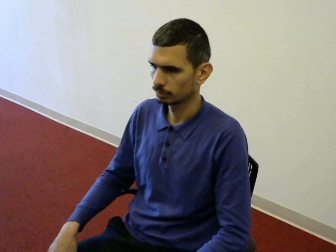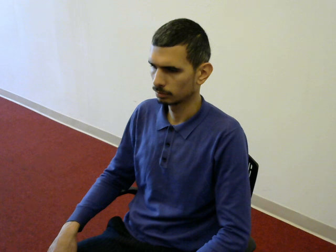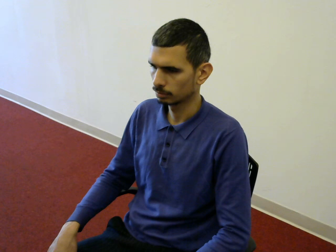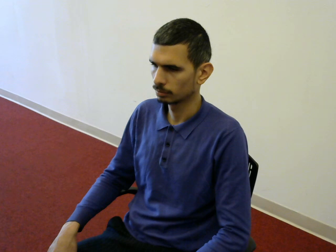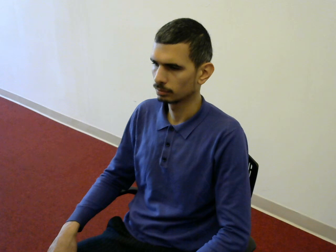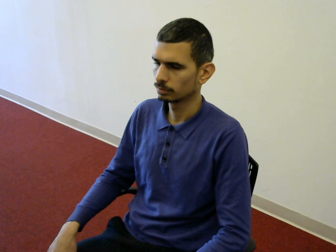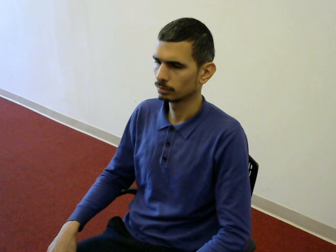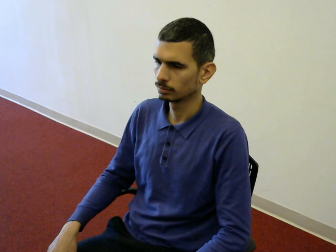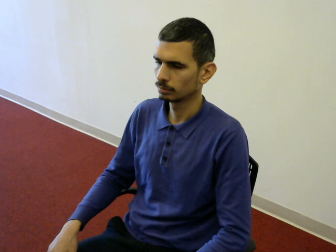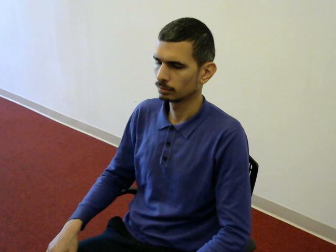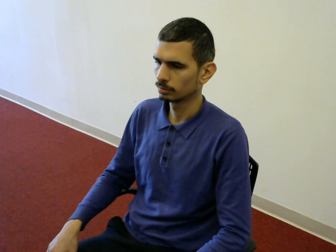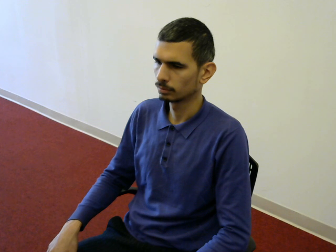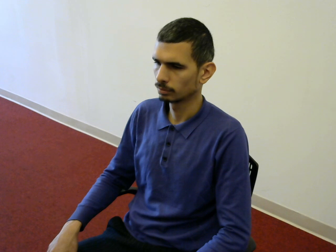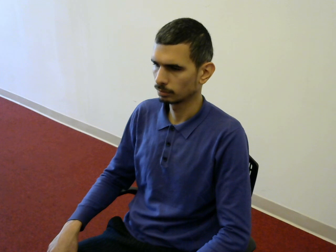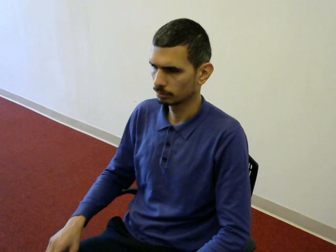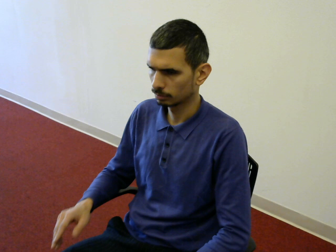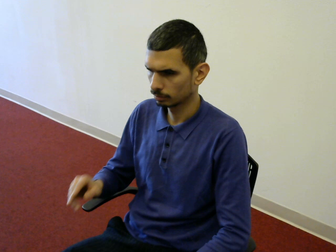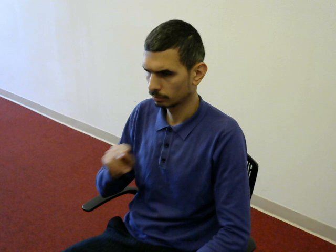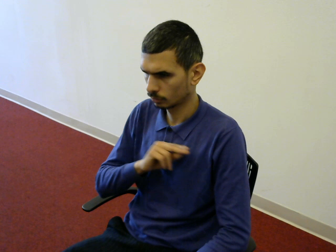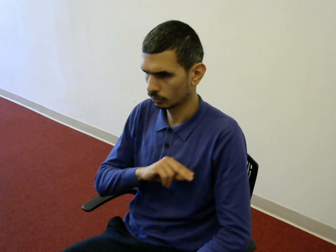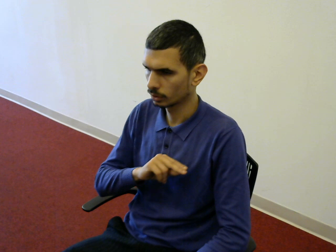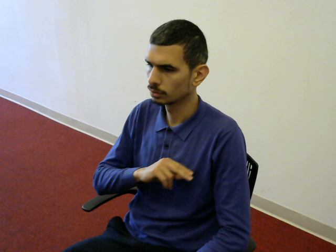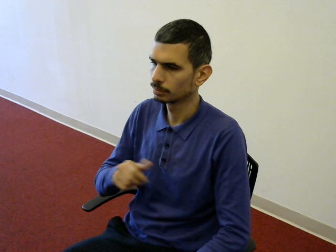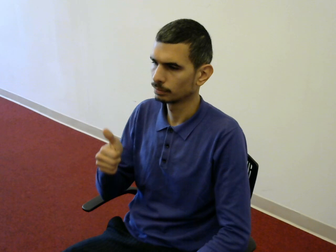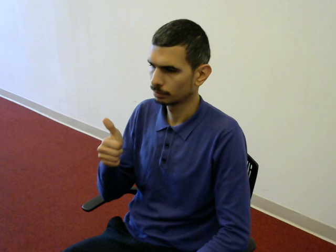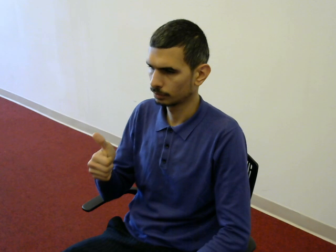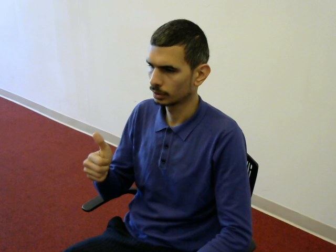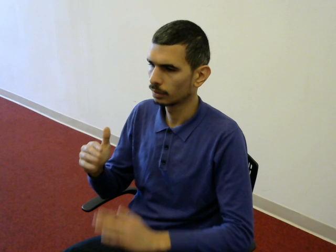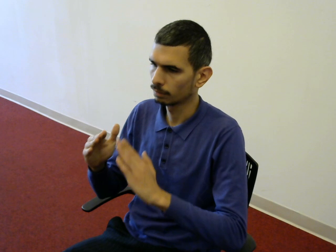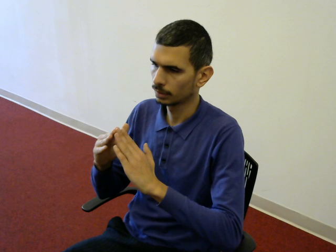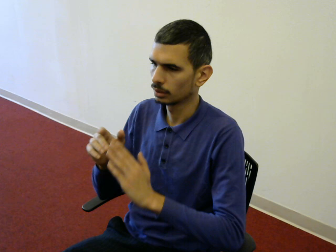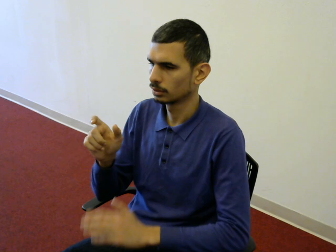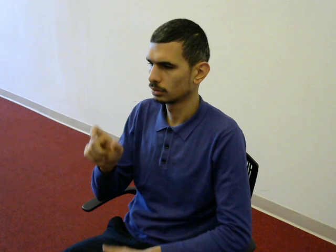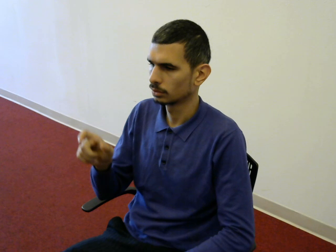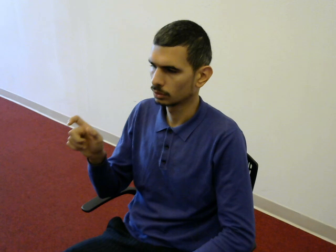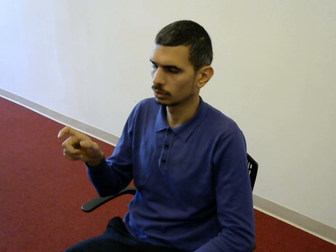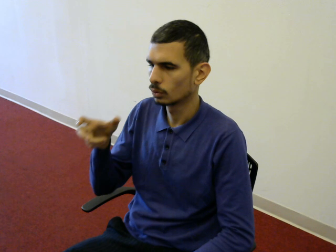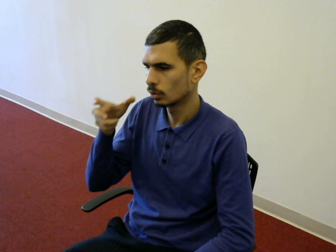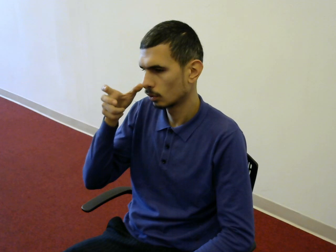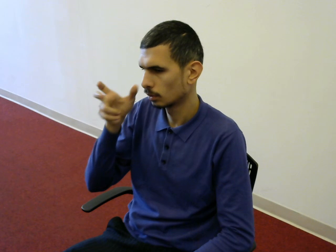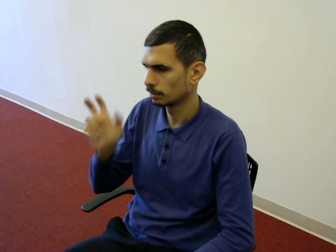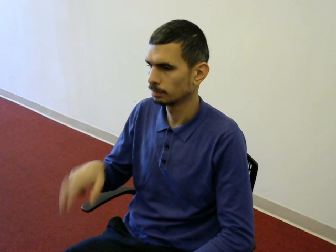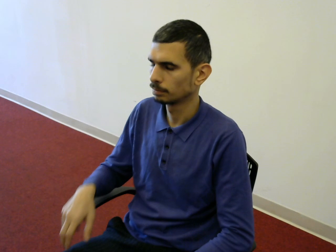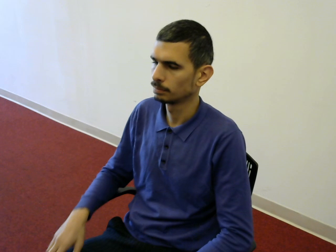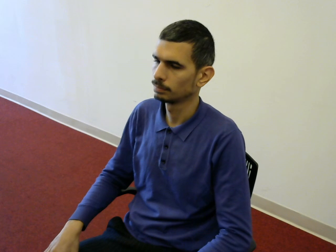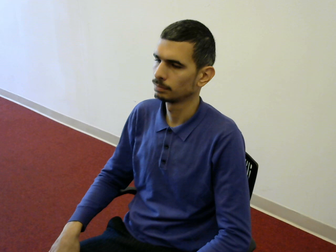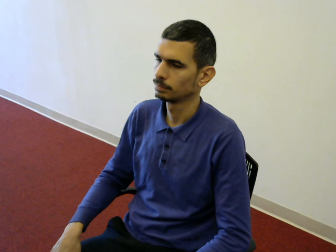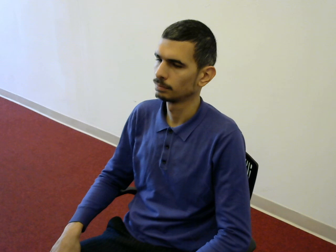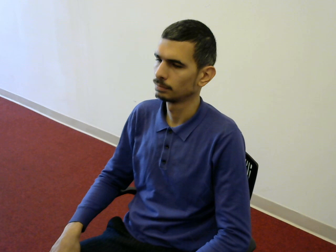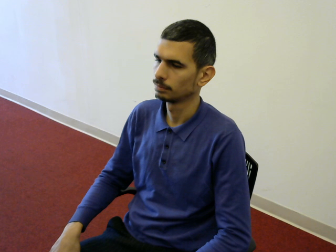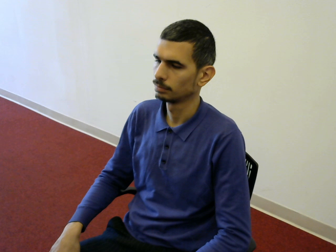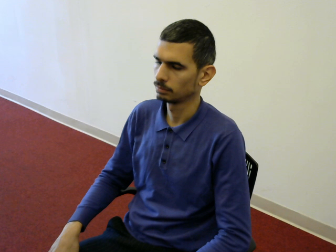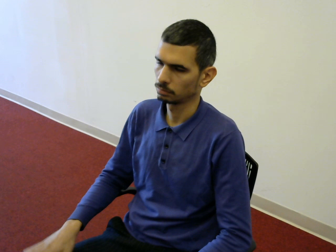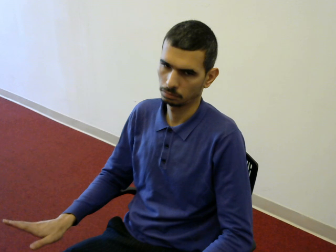İşləmək yaxşıdır, evdə adam darıxır